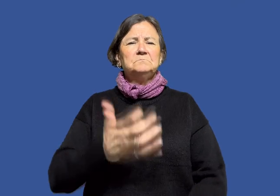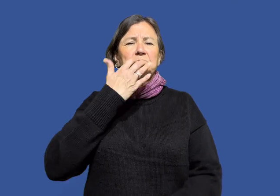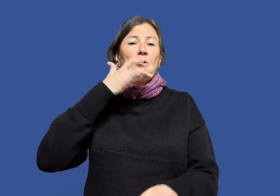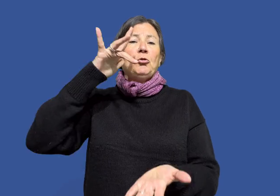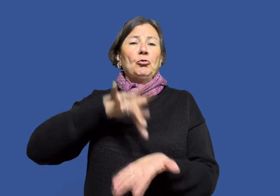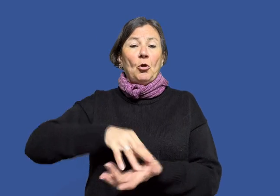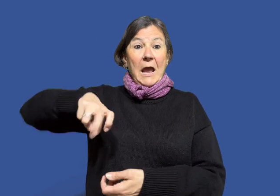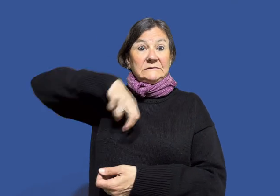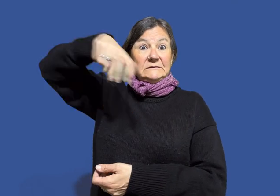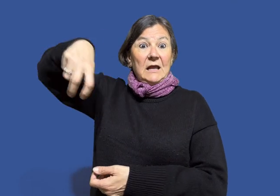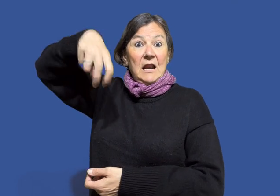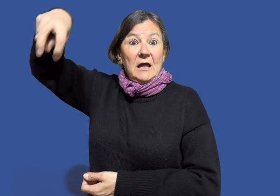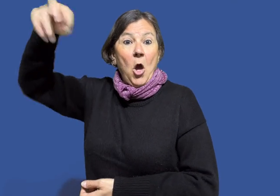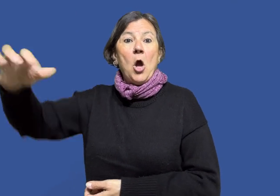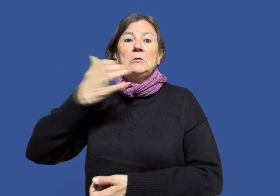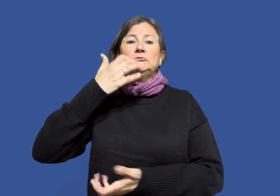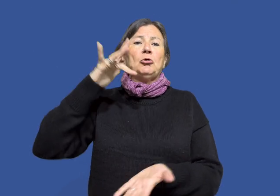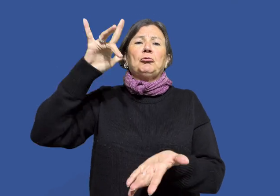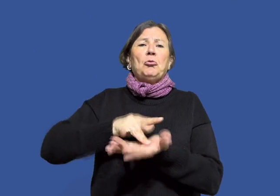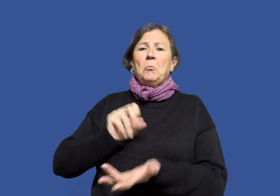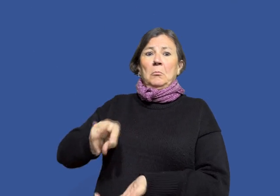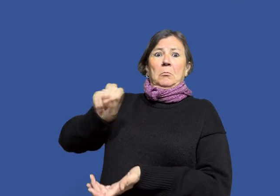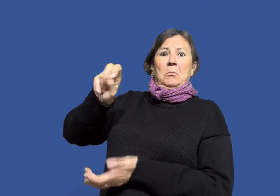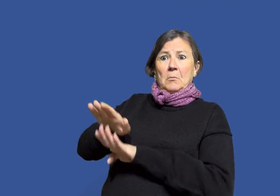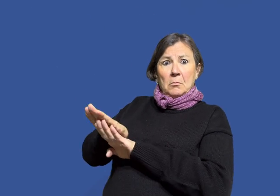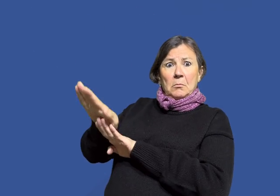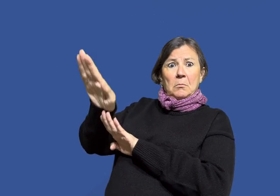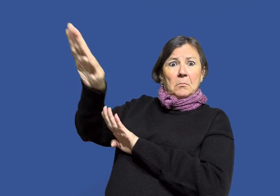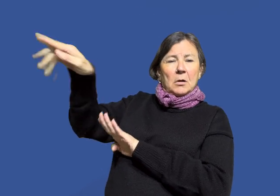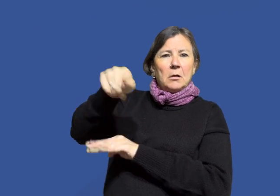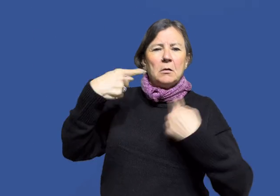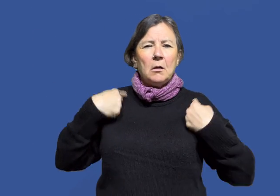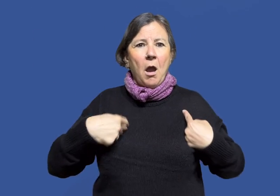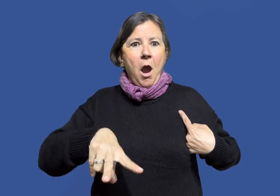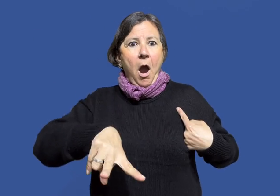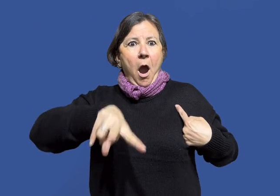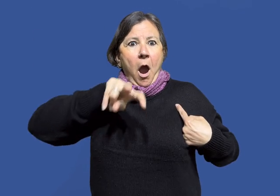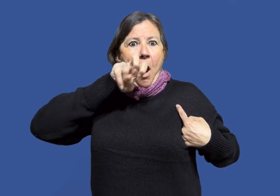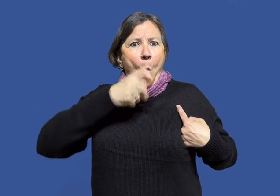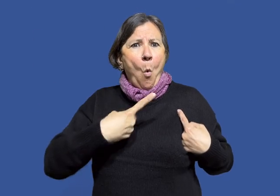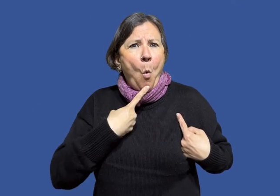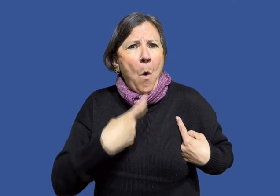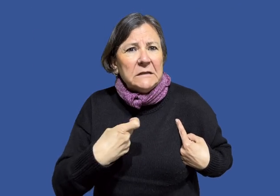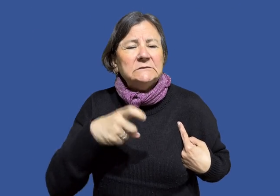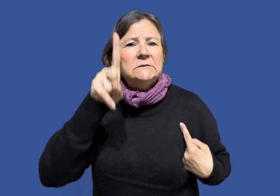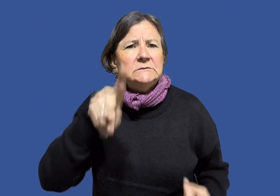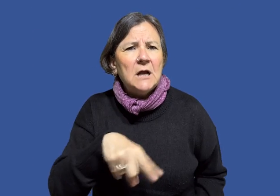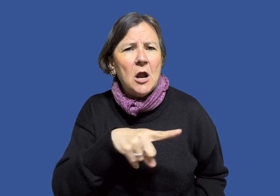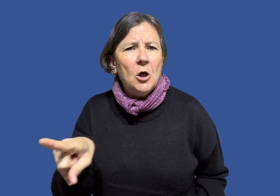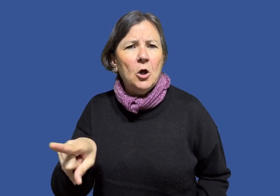Et costa respirar quan puges escales o un pendent?